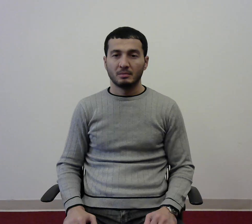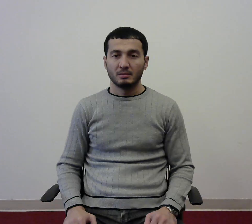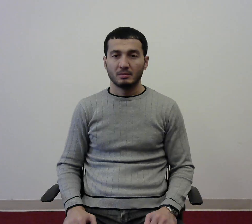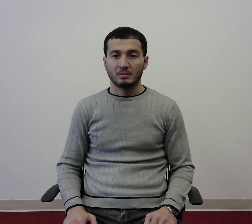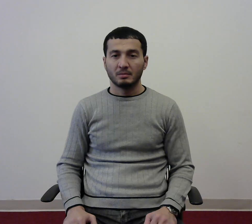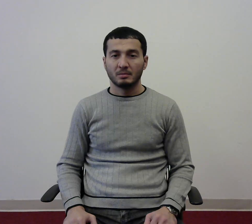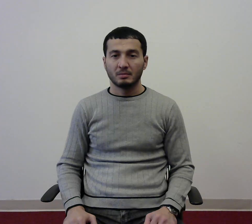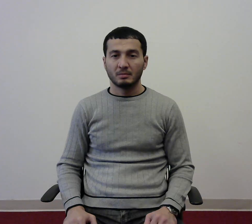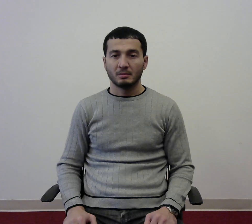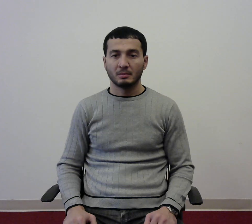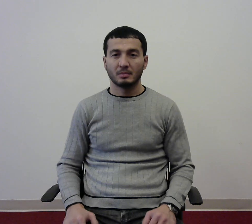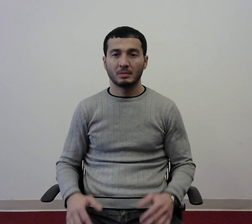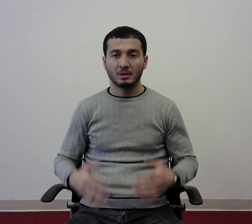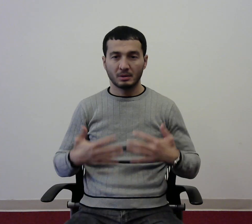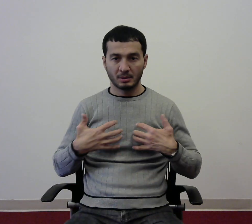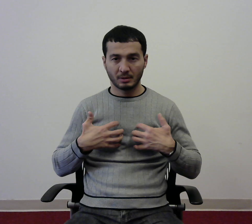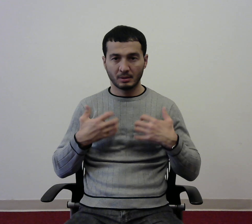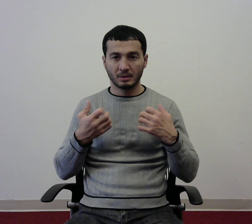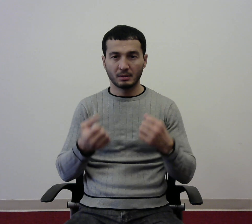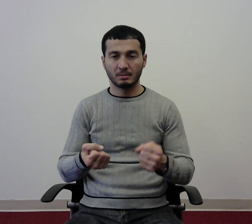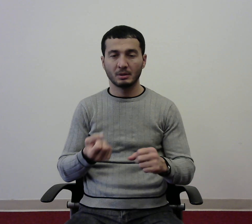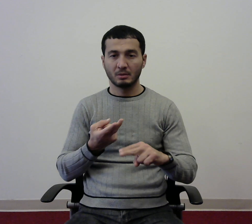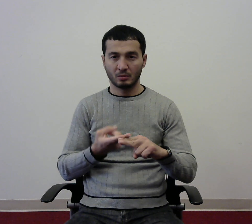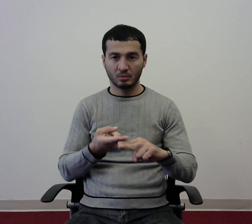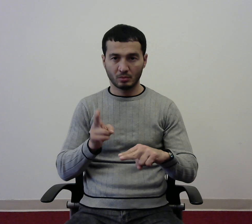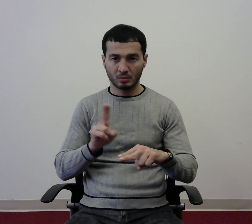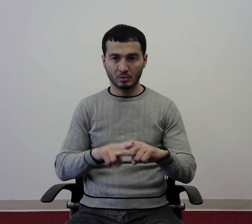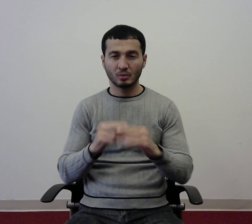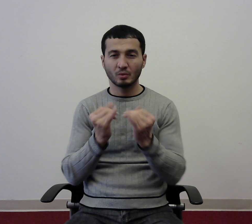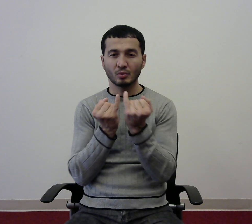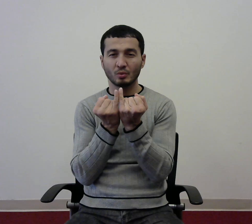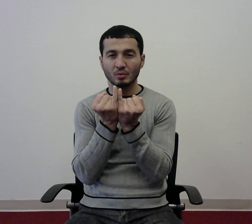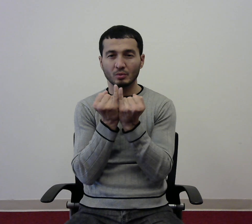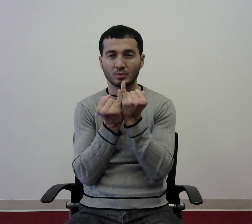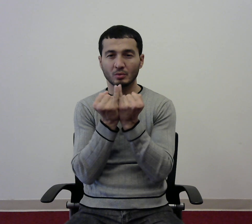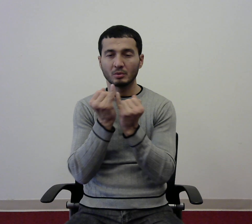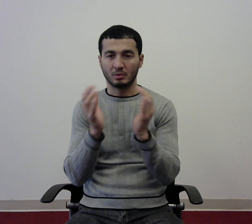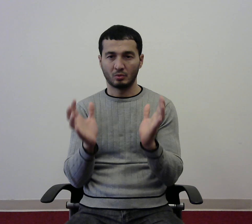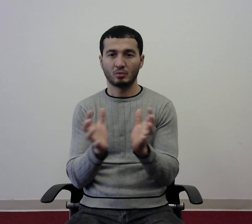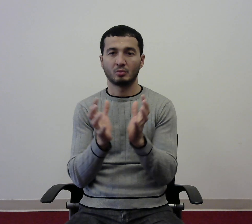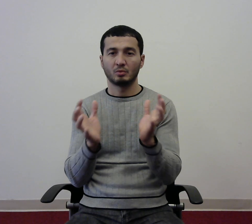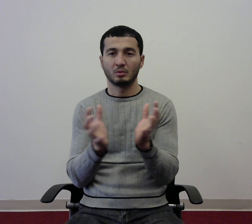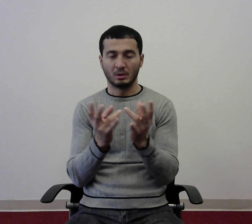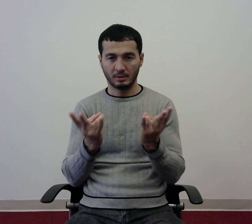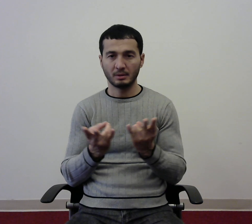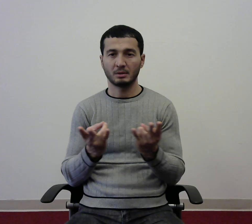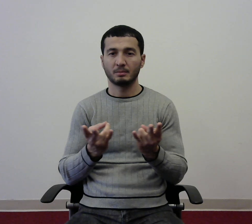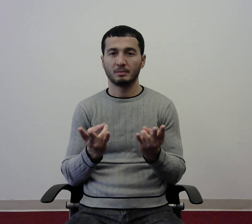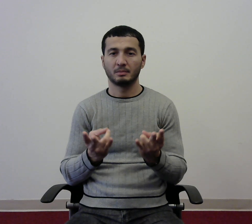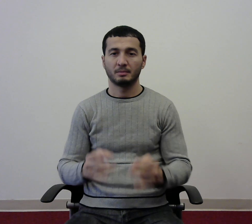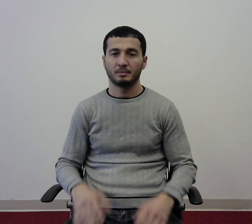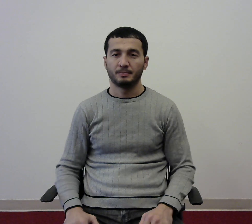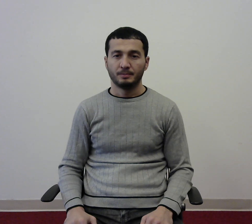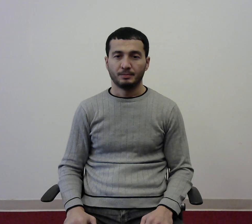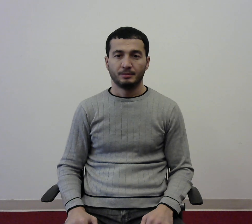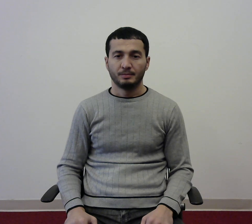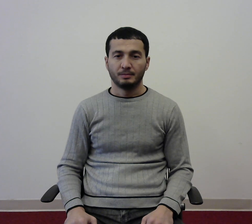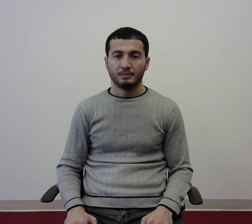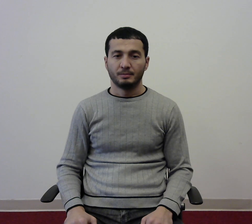Sağlamlığımız üçün bitkiləri qorumaq lazımdır